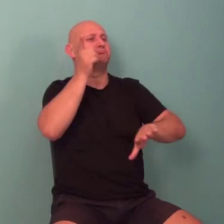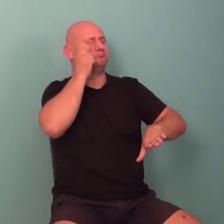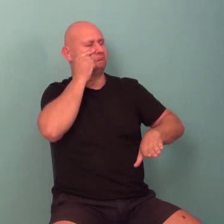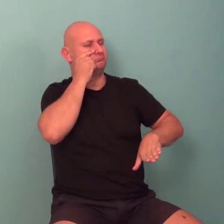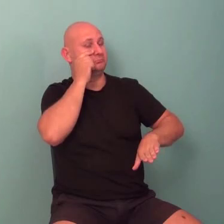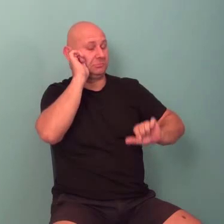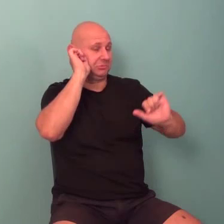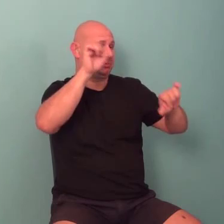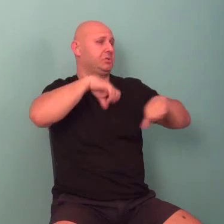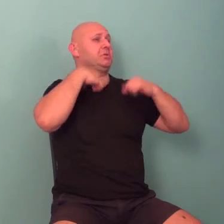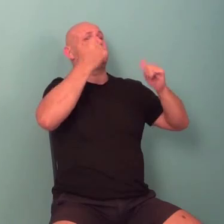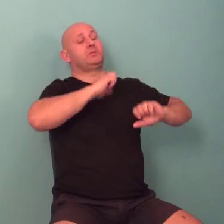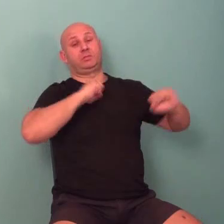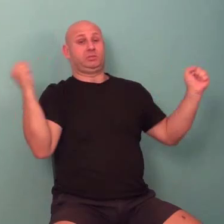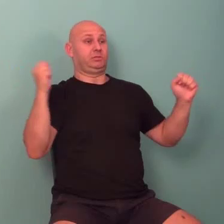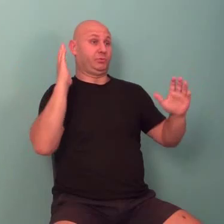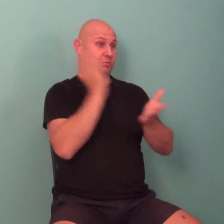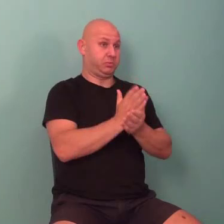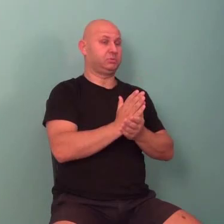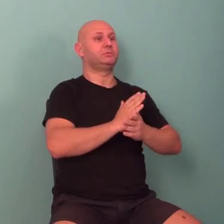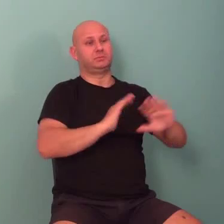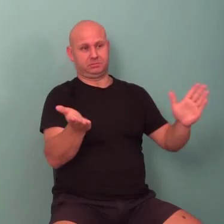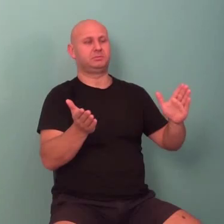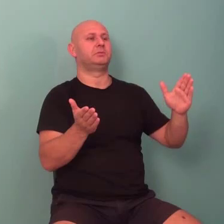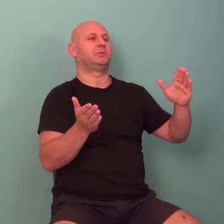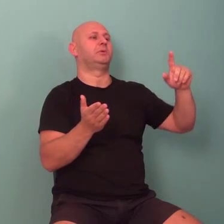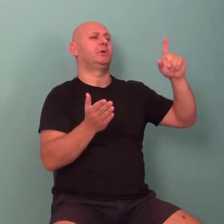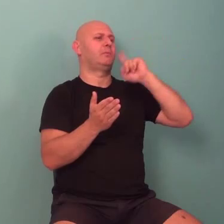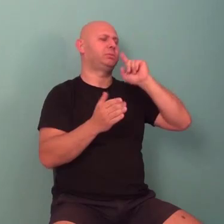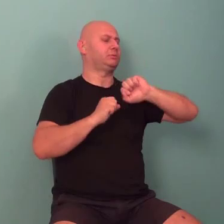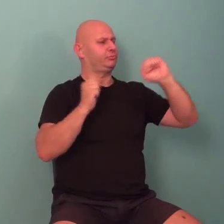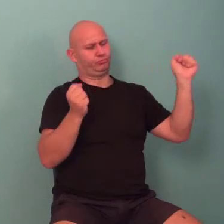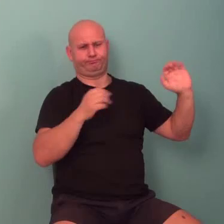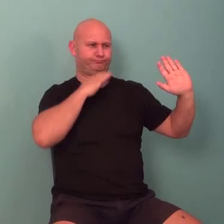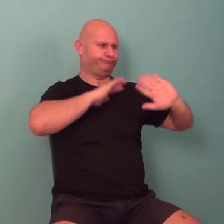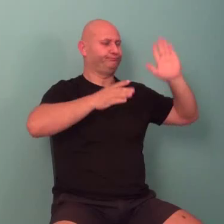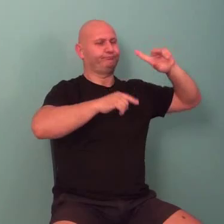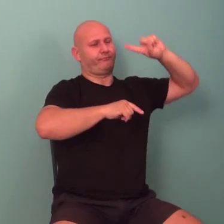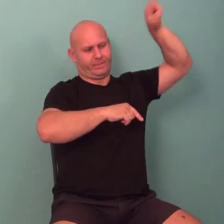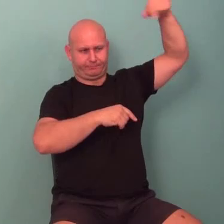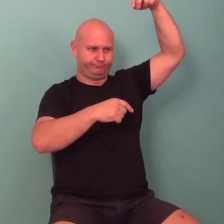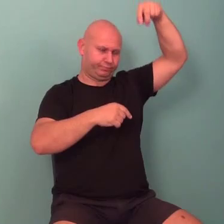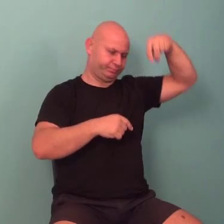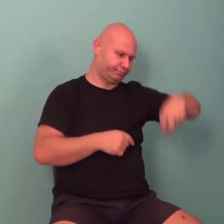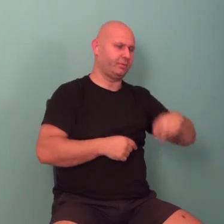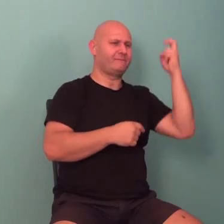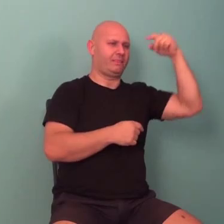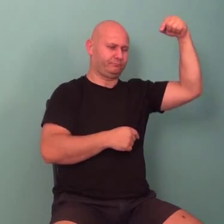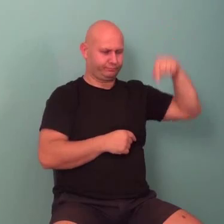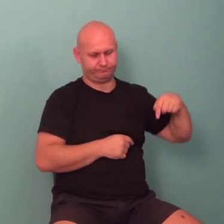Rankiem mężczyzna się obudził, wstał i zjechał windą na dół.